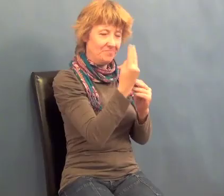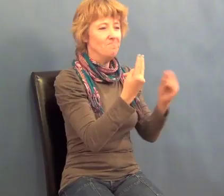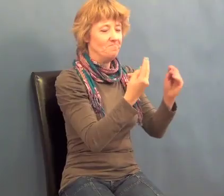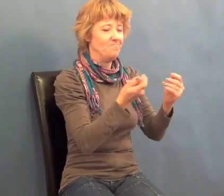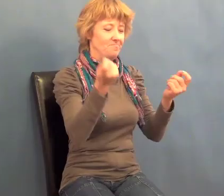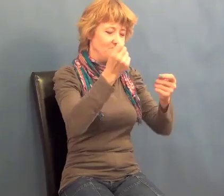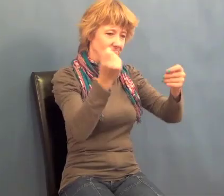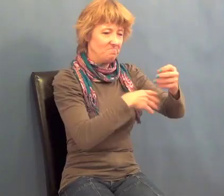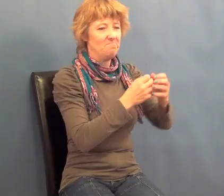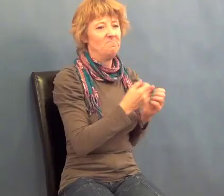Chaplin bierze pieniądze i odchodzi.